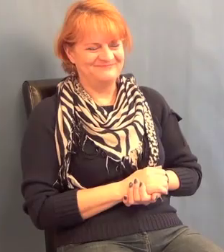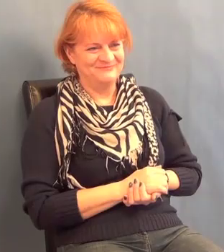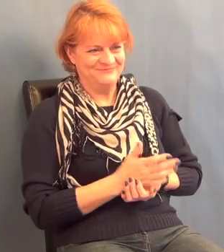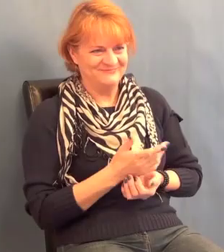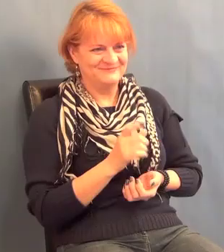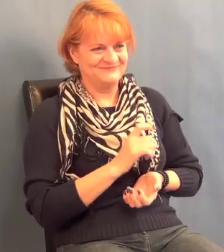No, w czwartek.